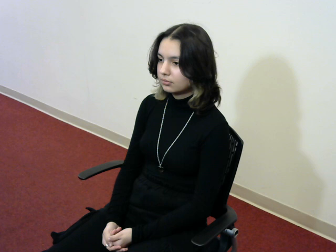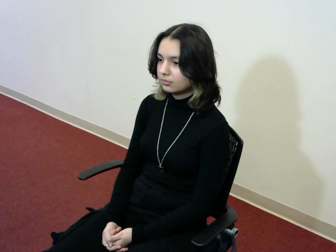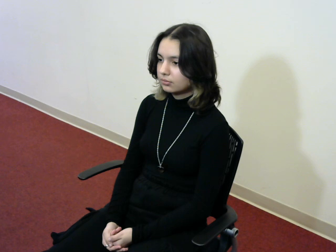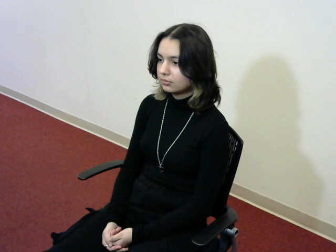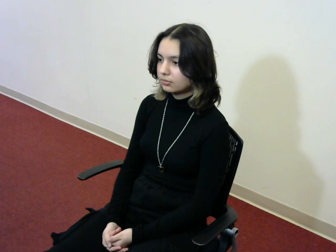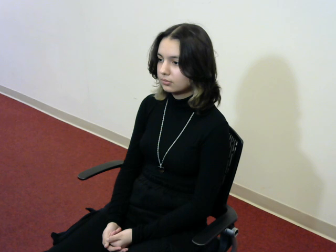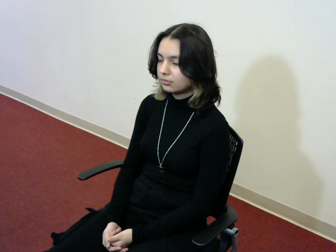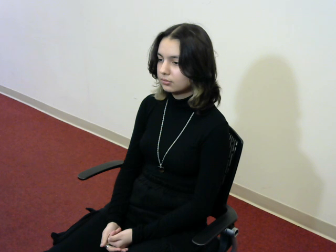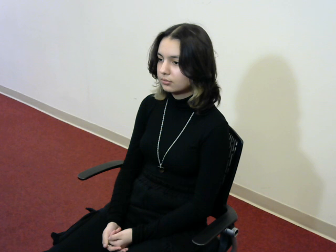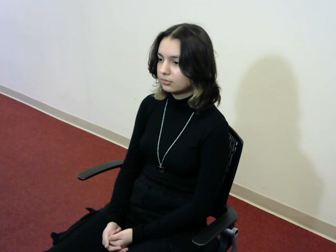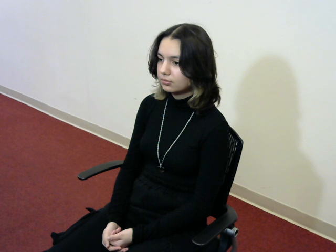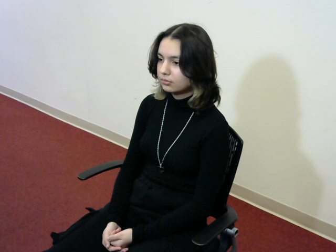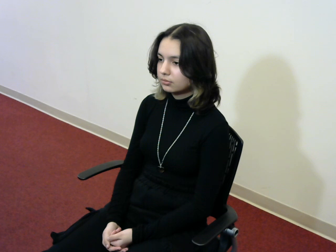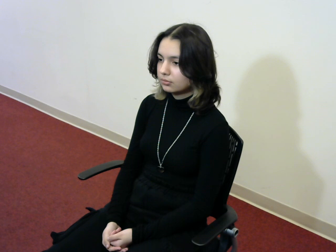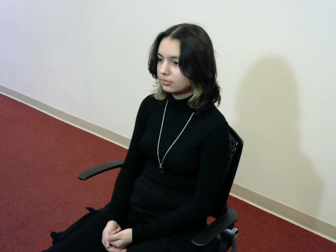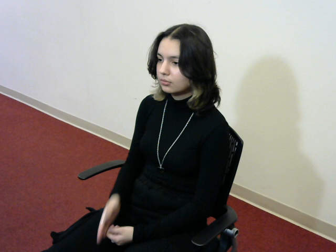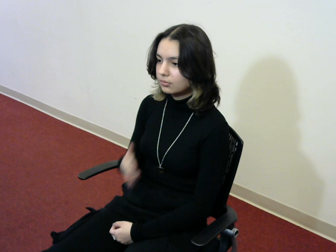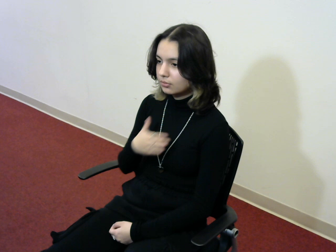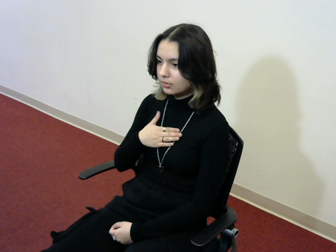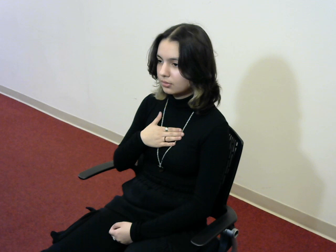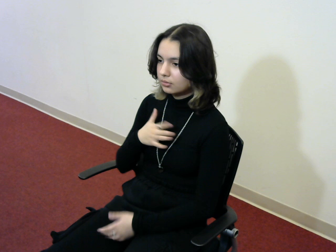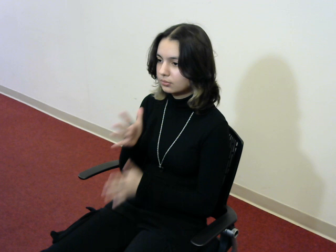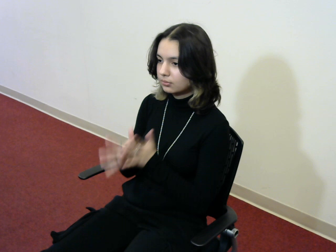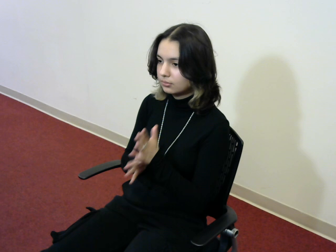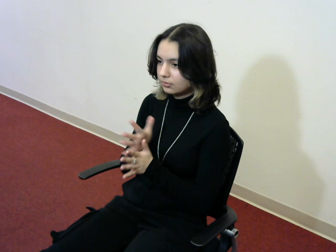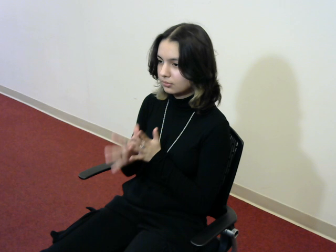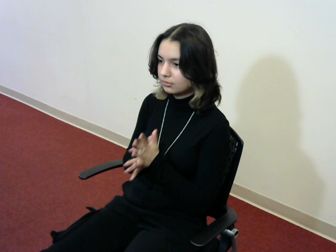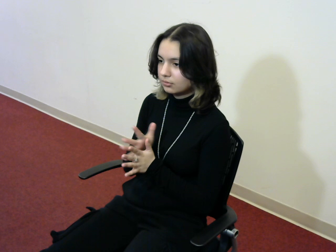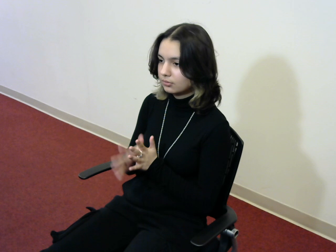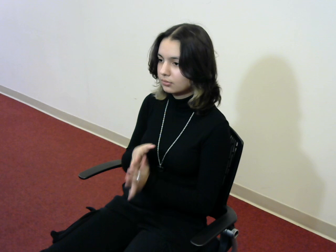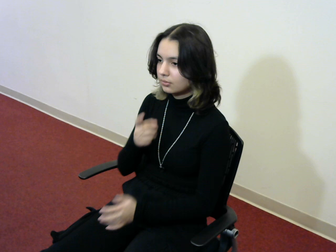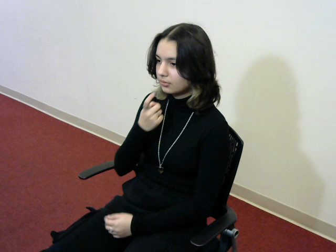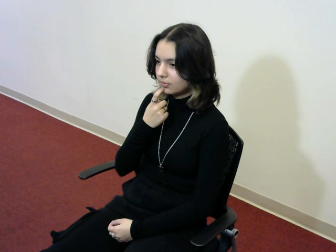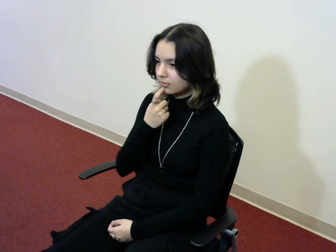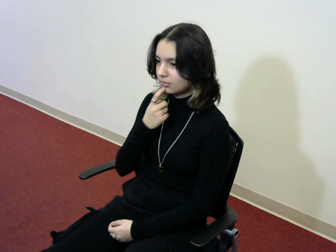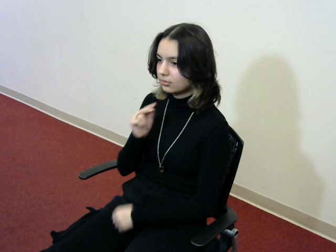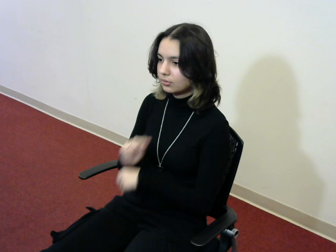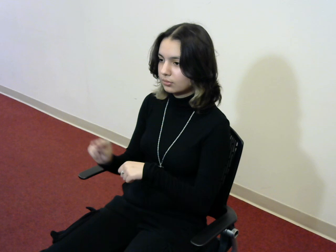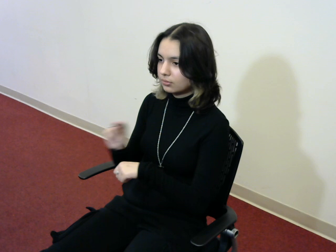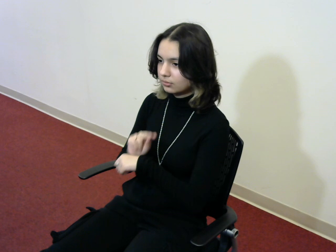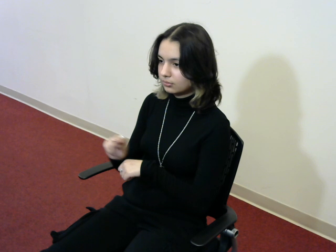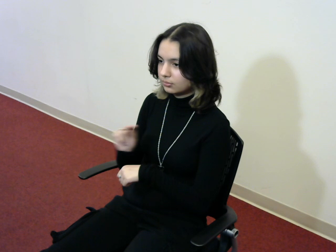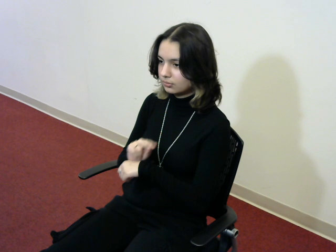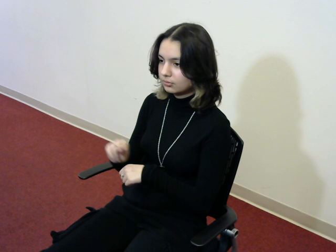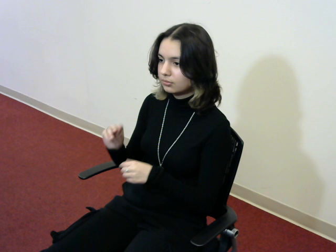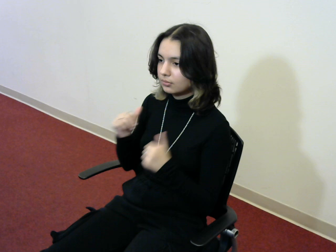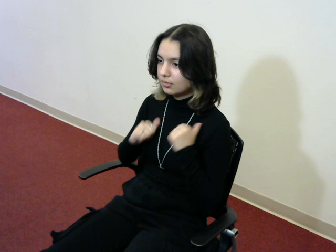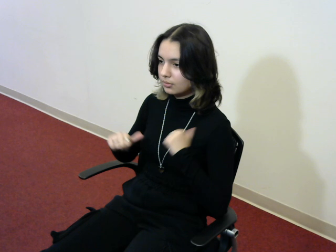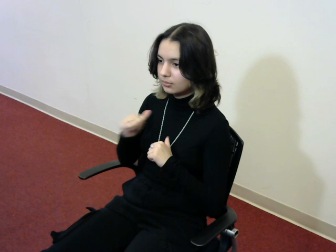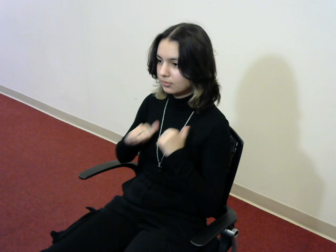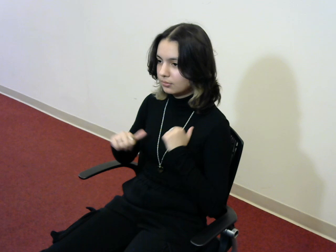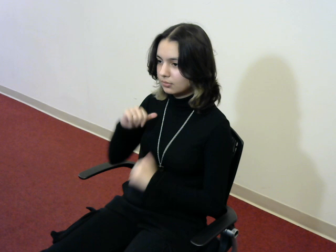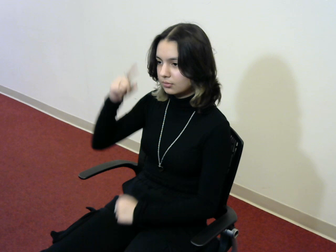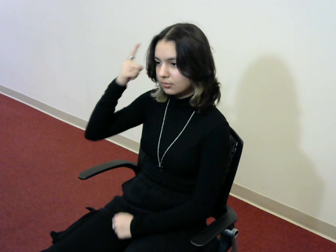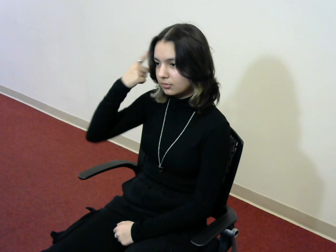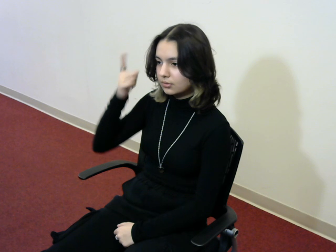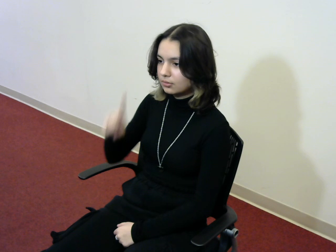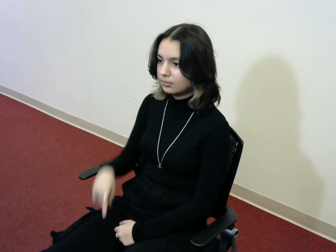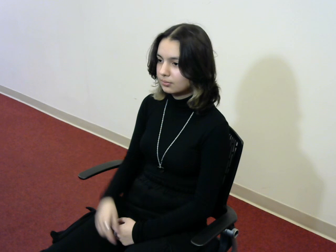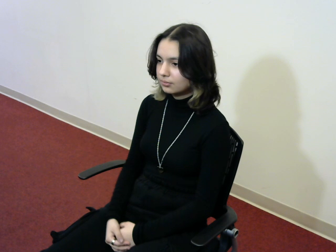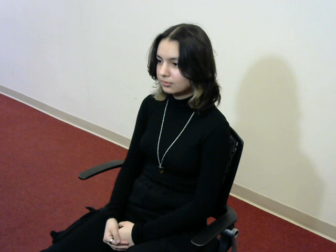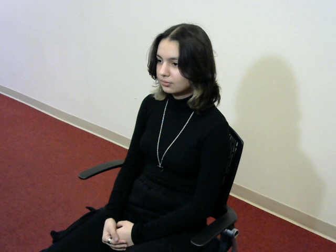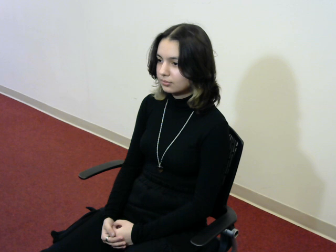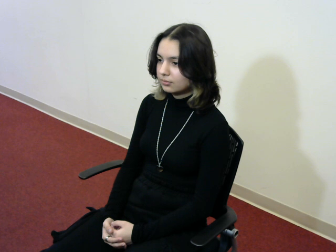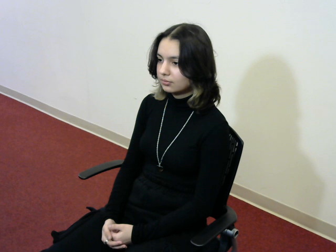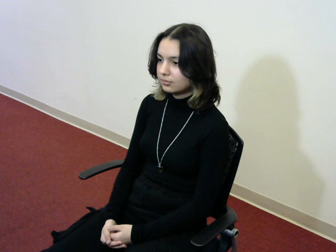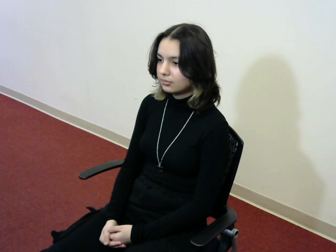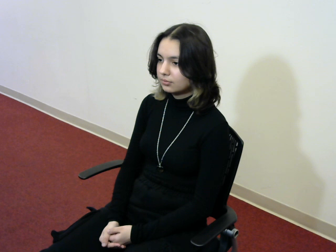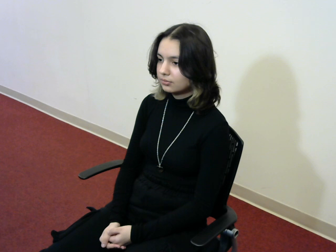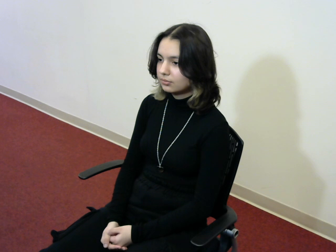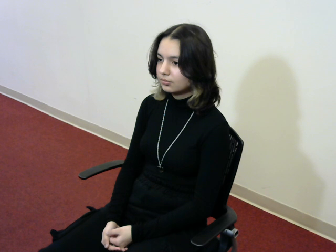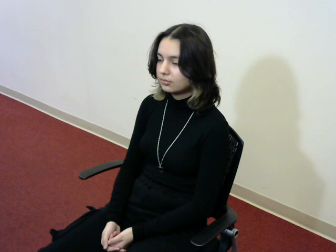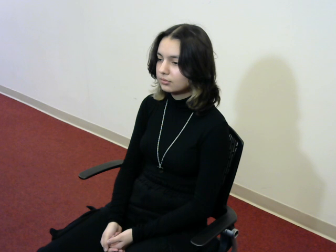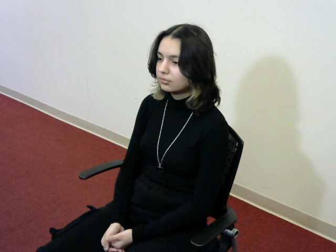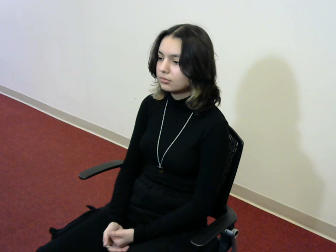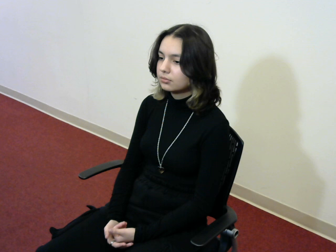Mən işarə dilini öyrədən müəllim tanıyıram